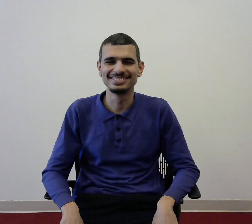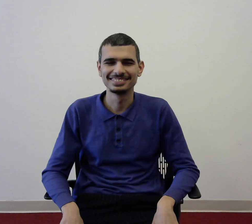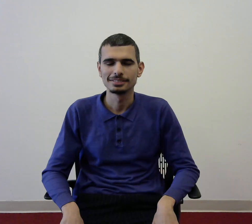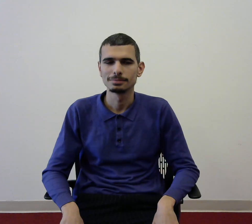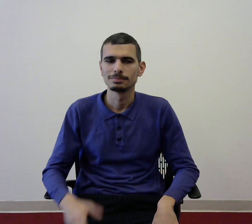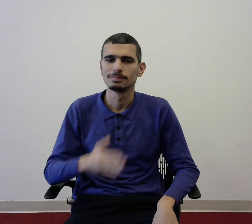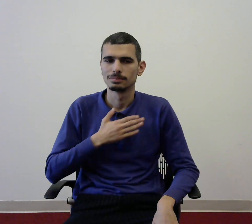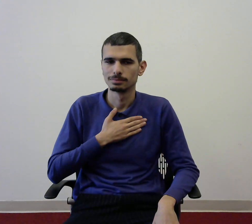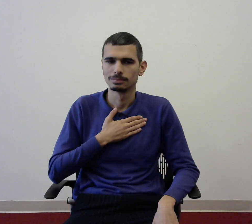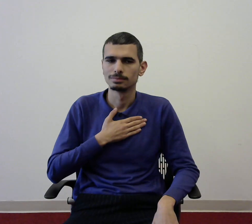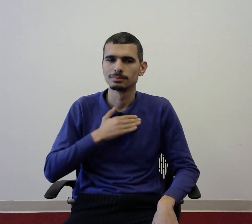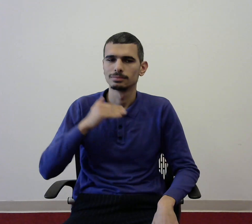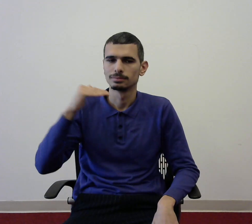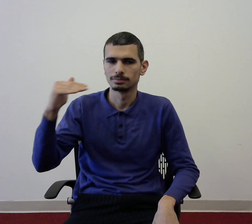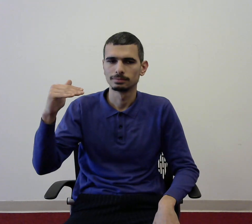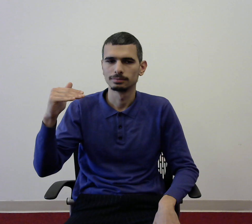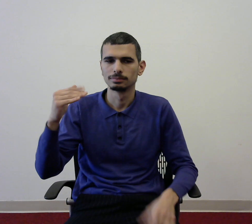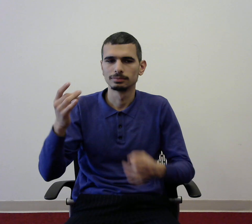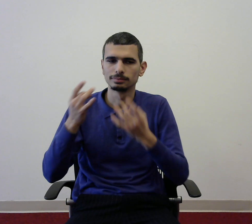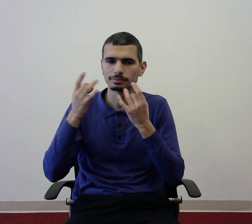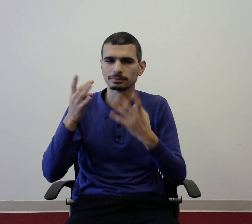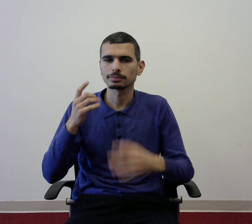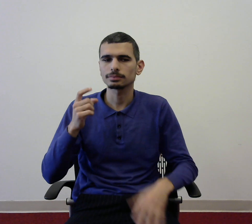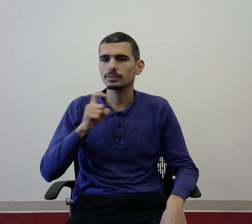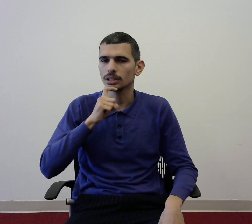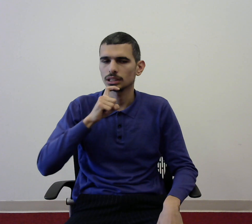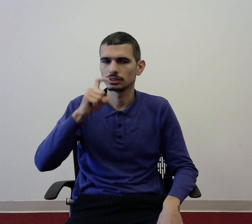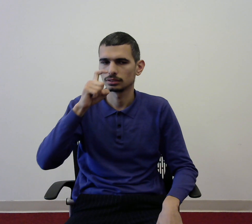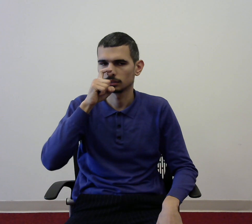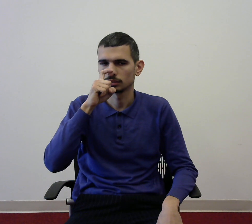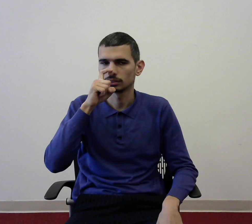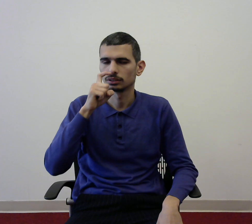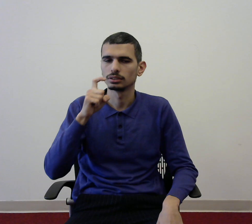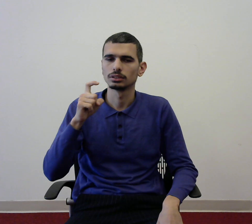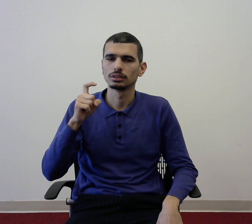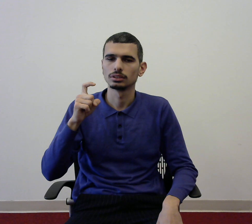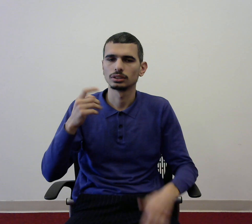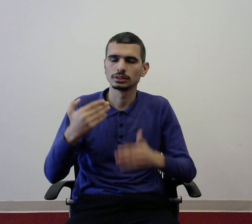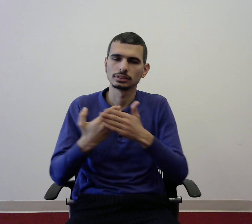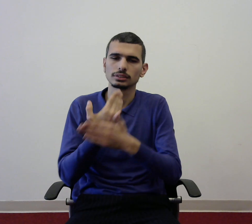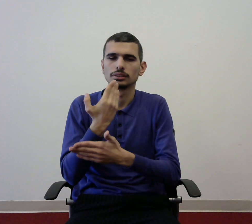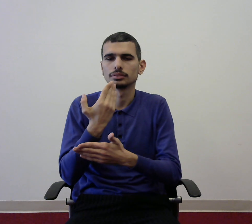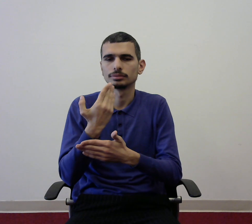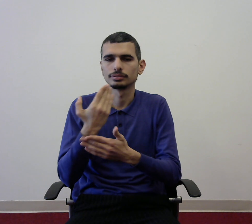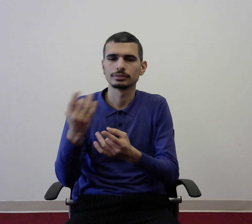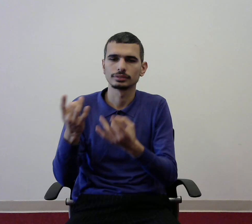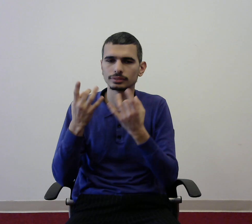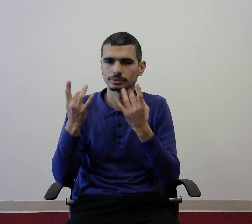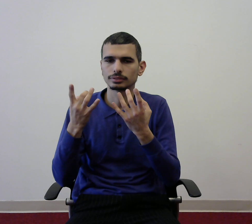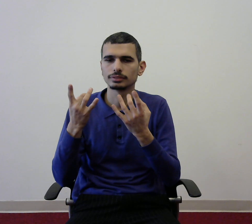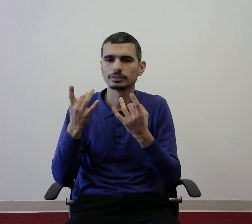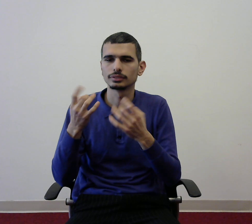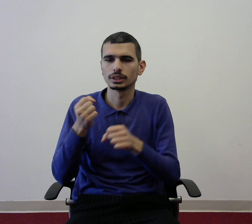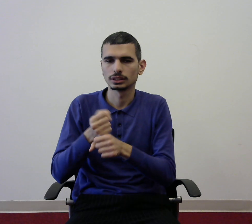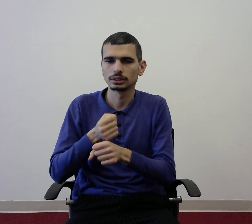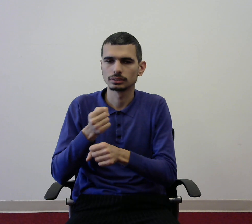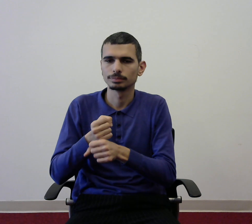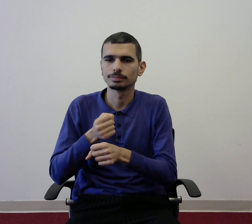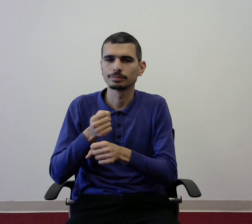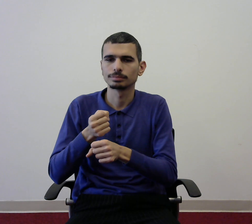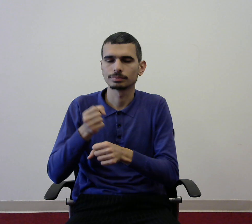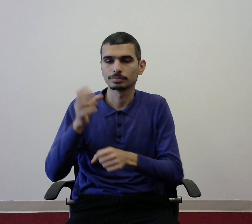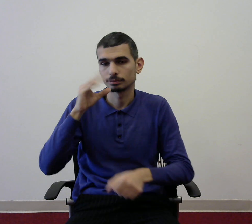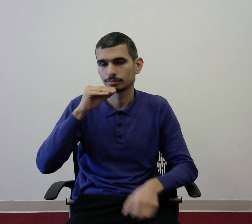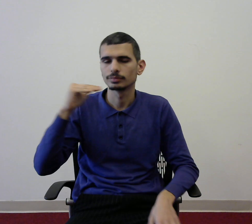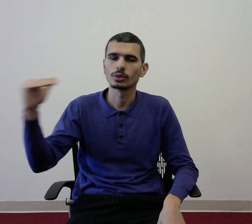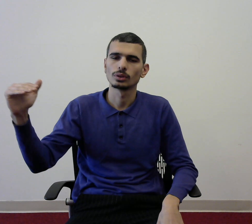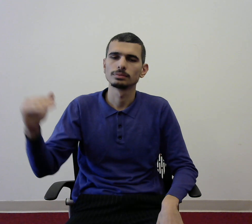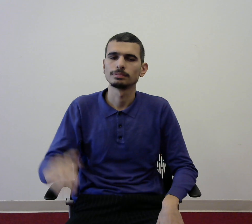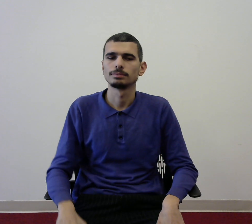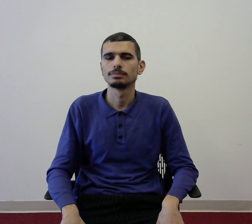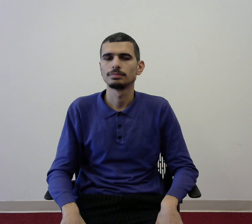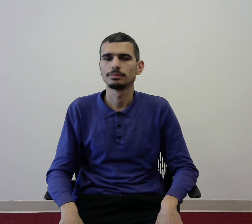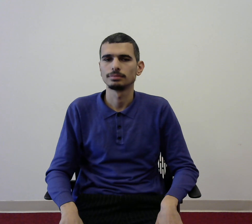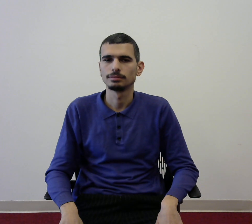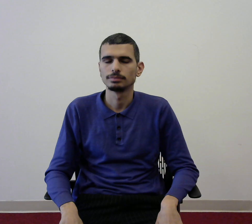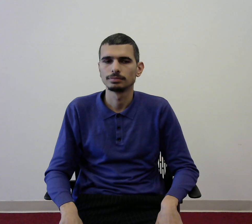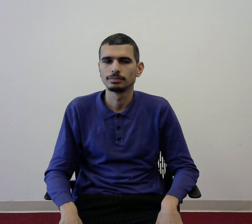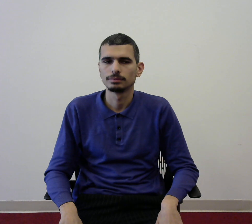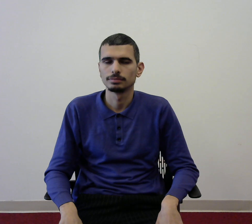Mən sizin dediklərinizi başa düşmədim, yenidən izah edə bilərsinizmi?